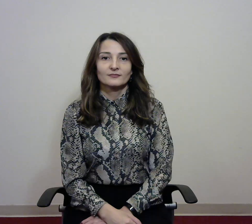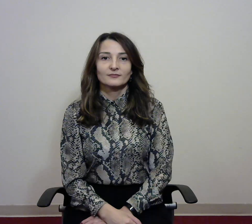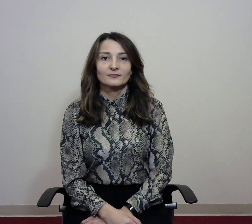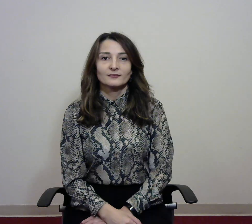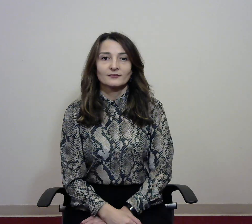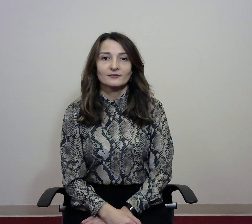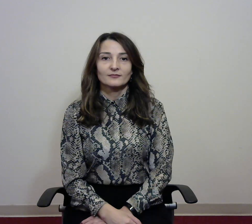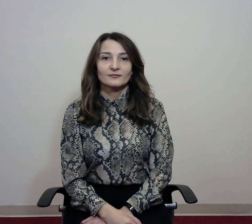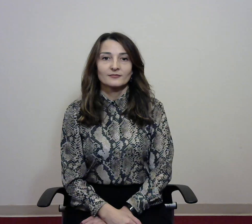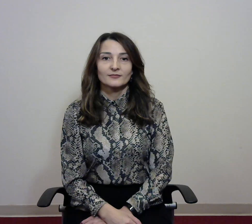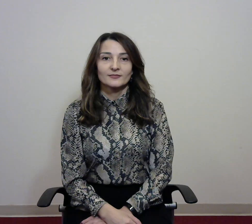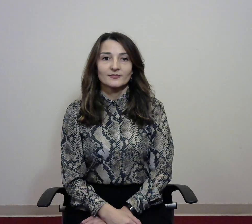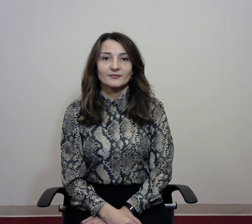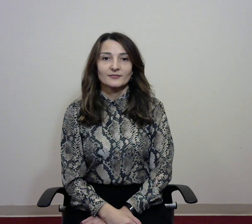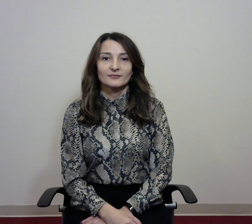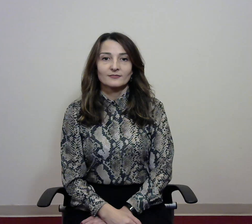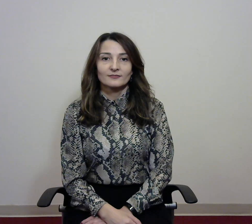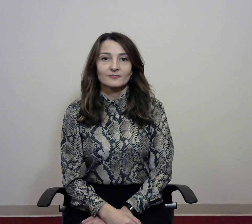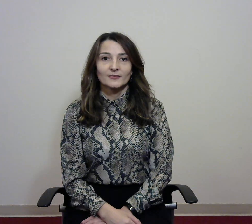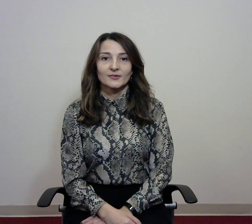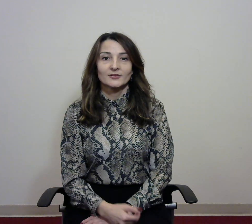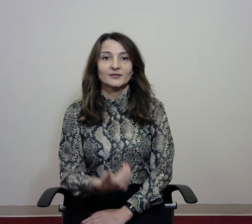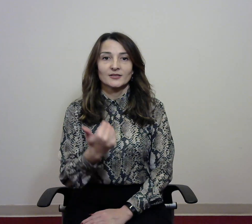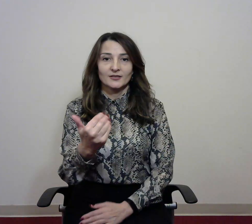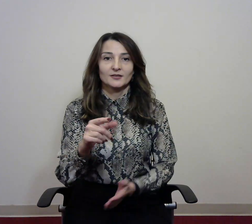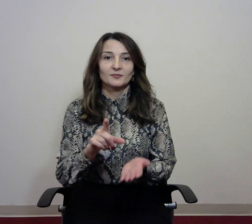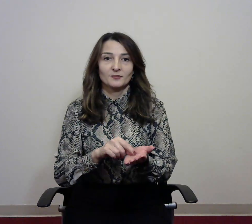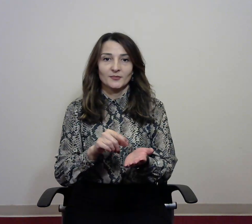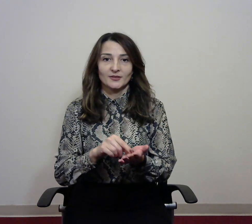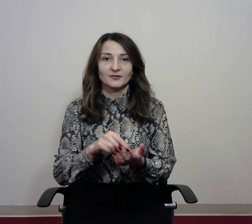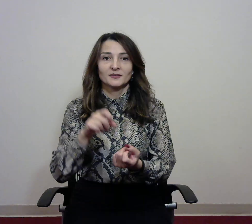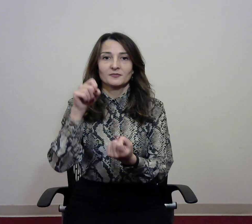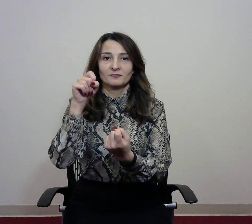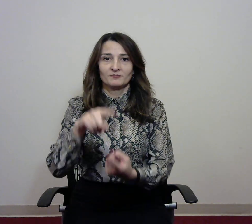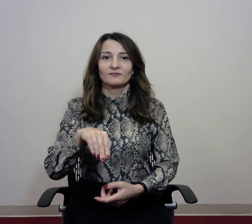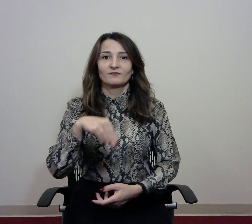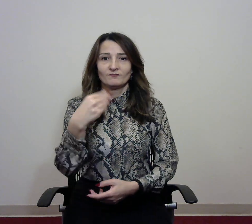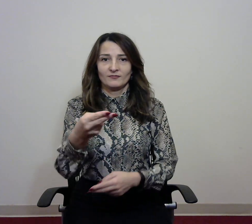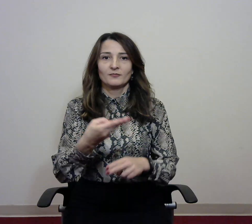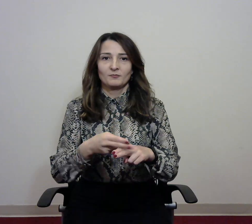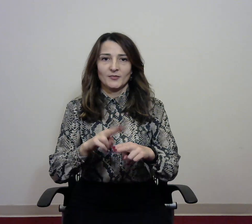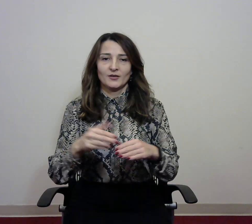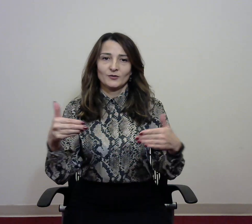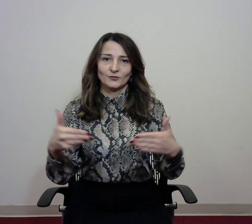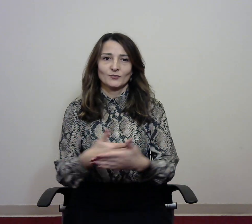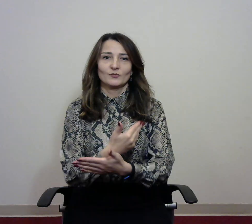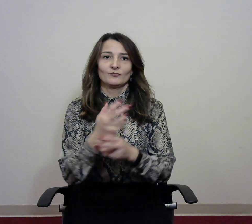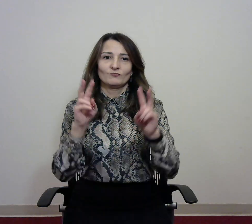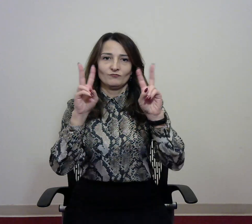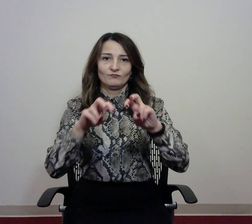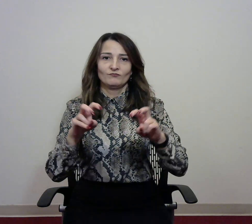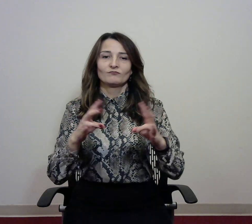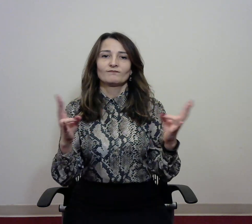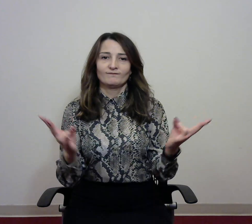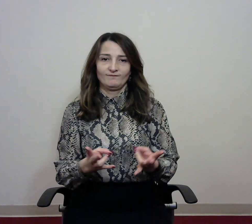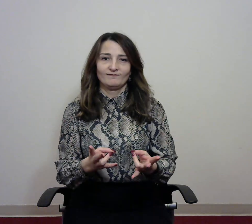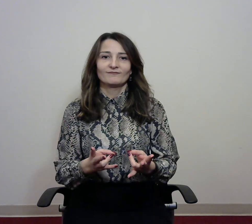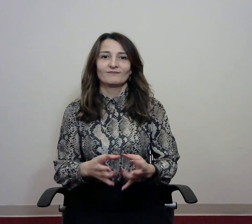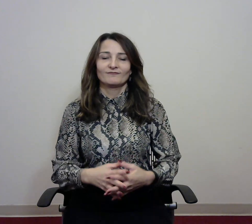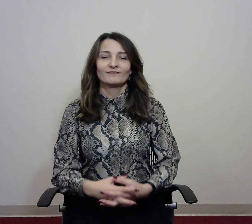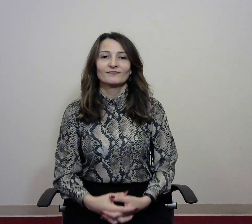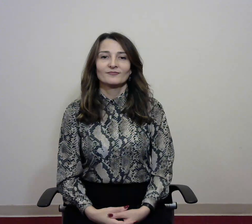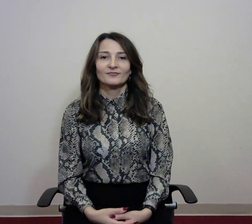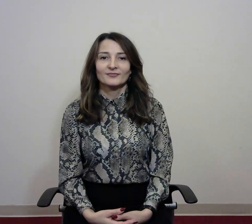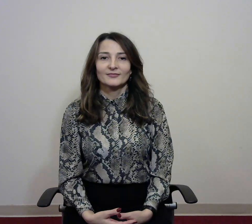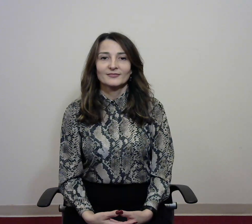Sizə pensiya təyin olunması üçün yenidən müayinə olunmalısınız